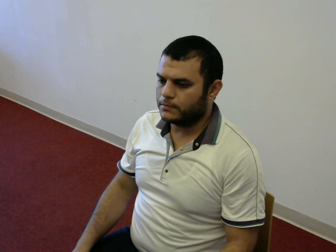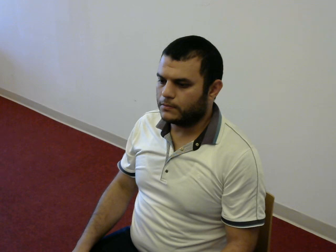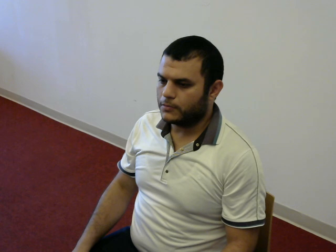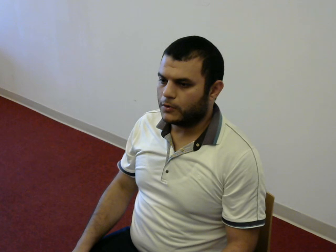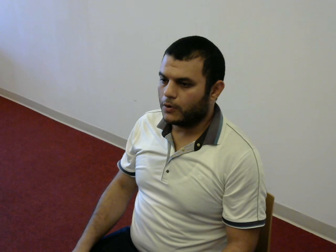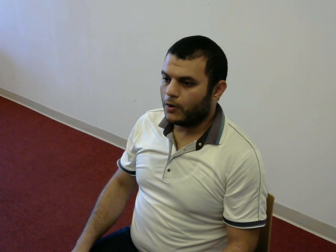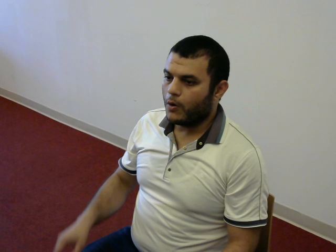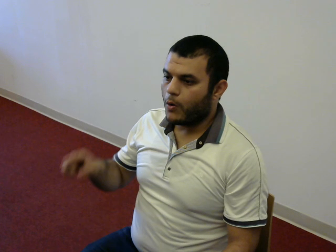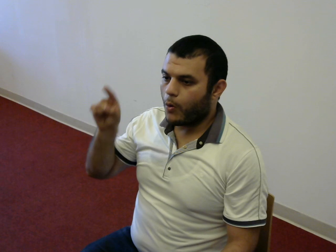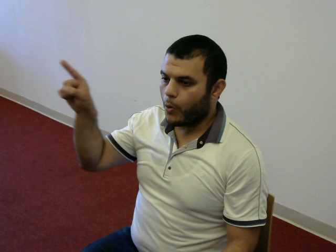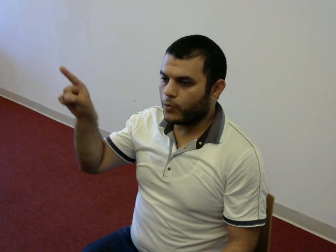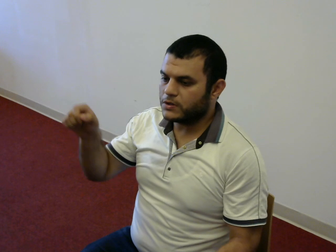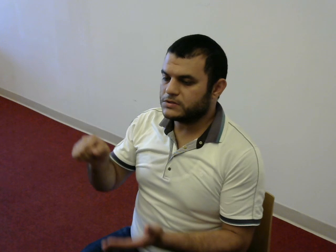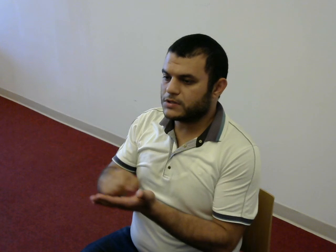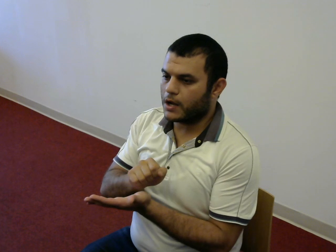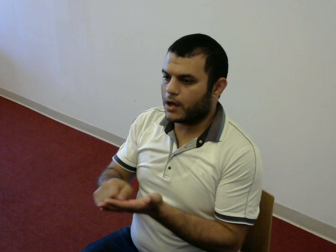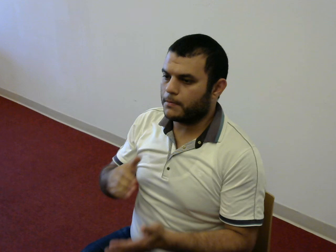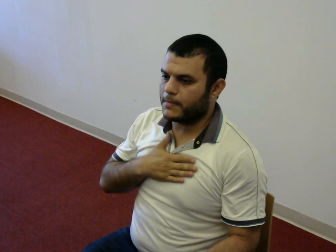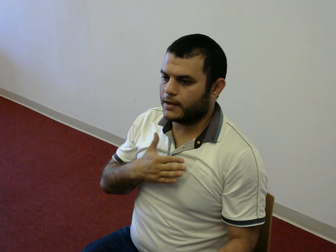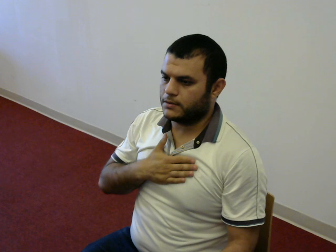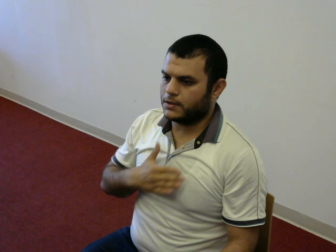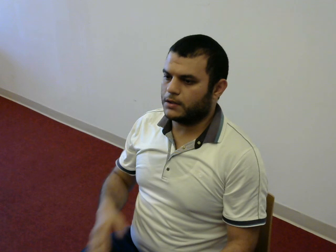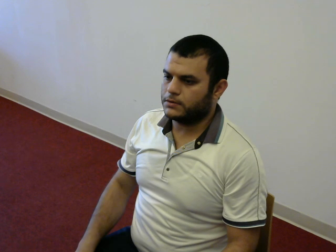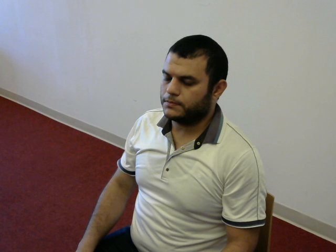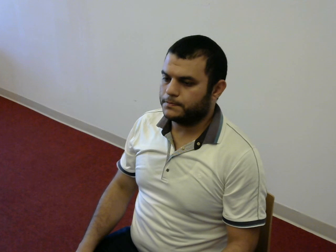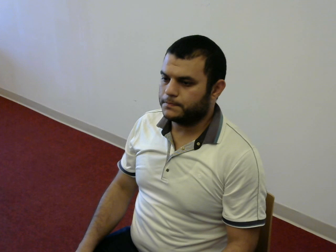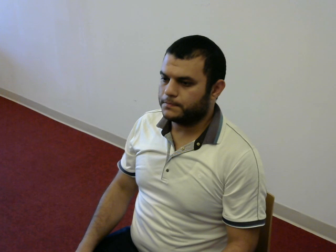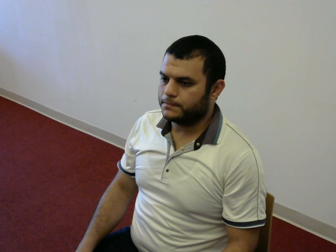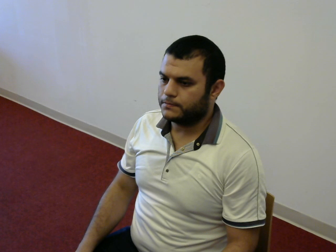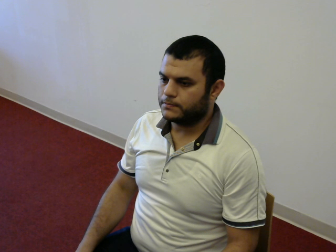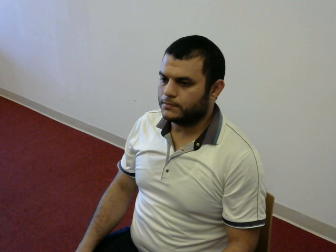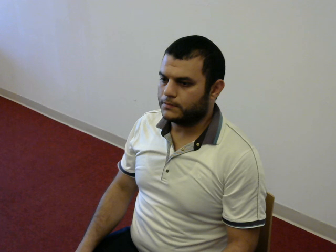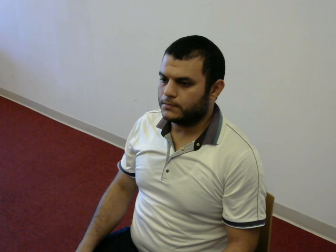Onun sənədləri məndədir